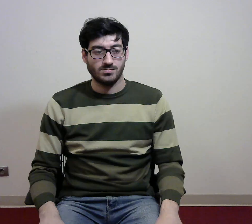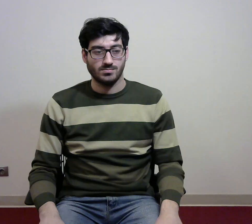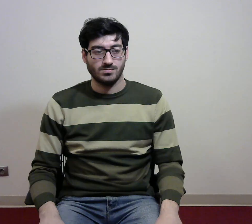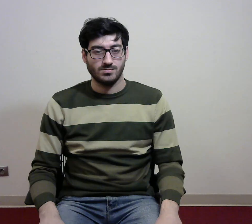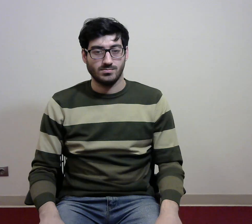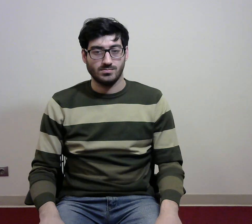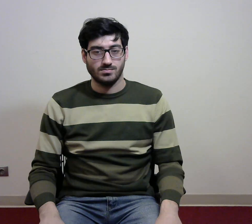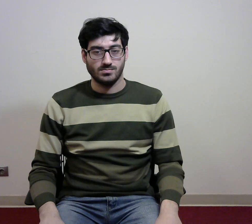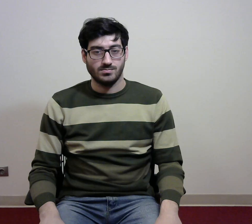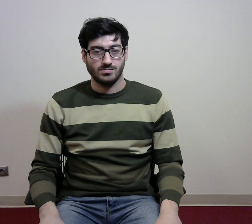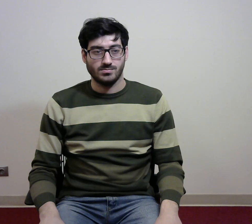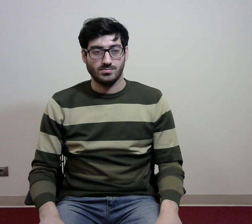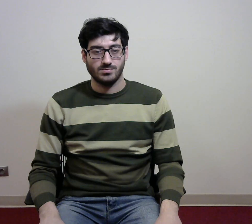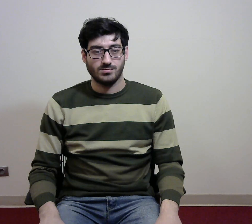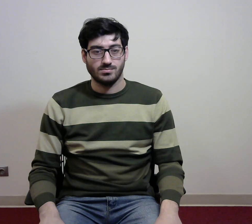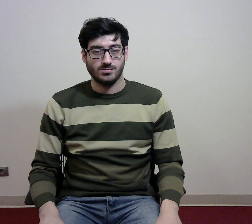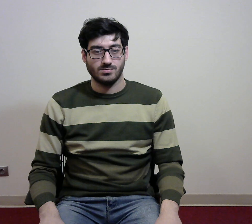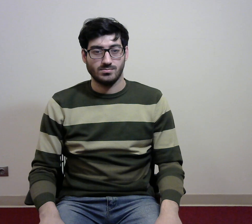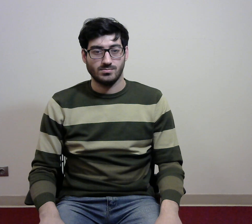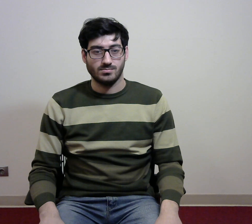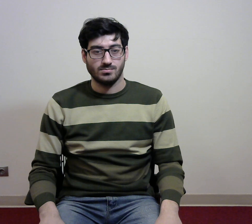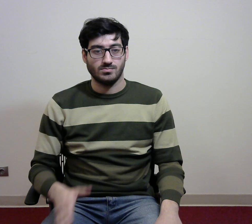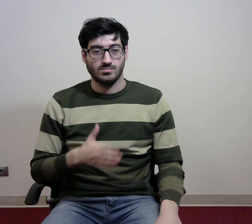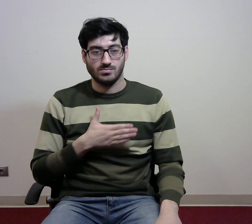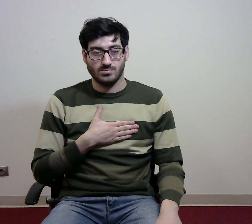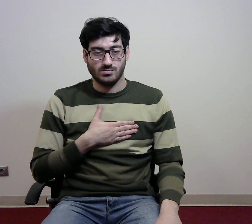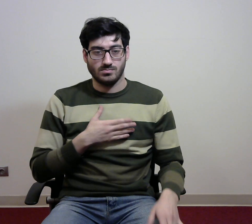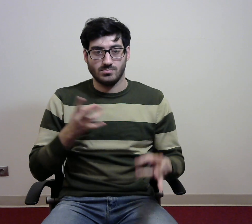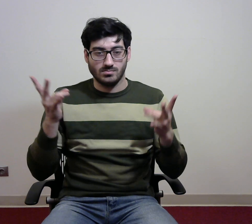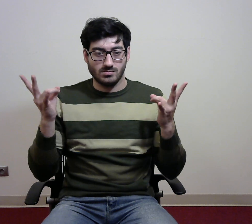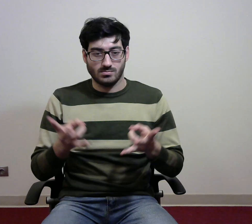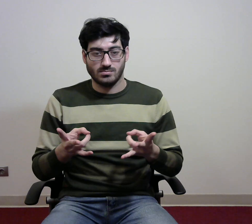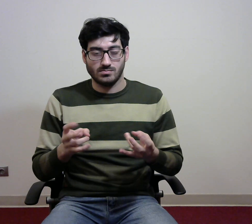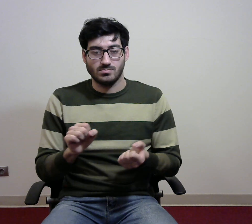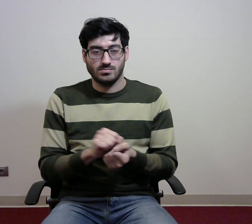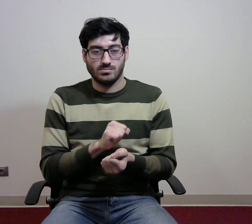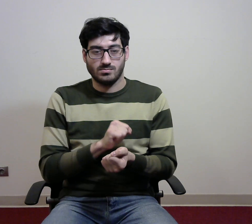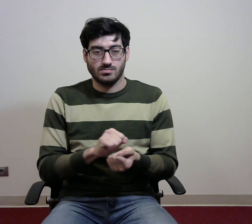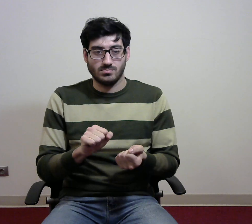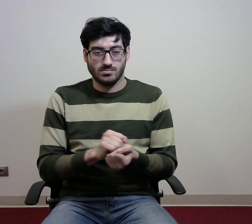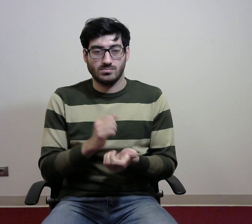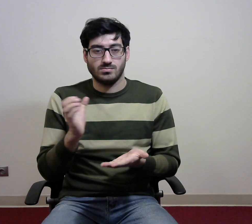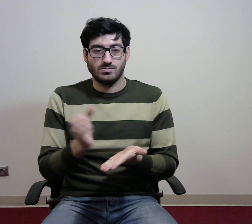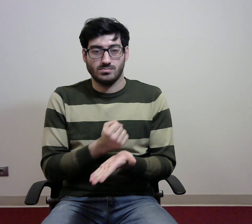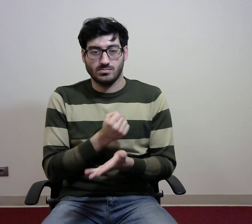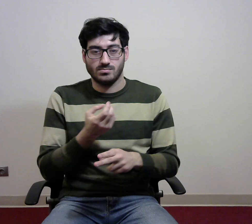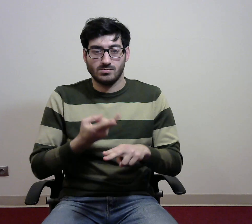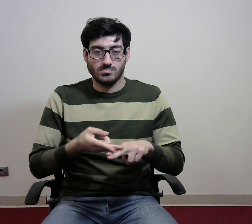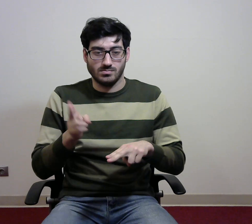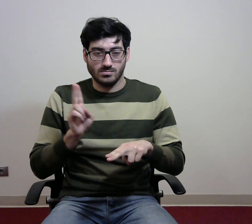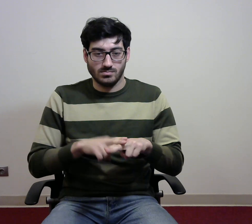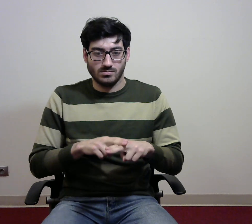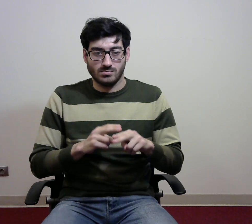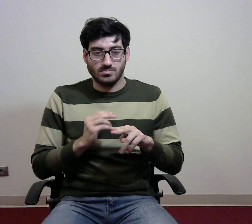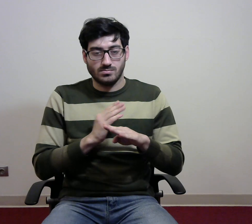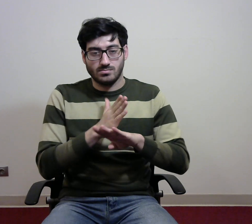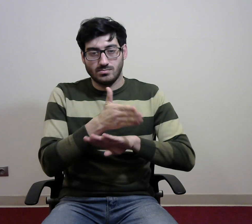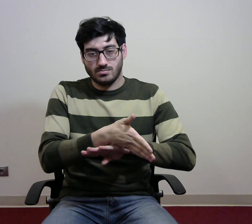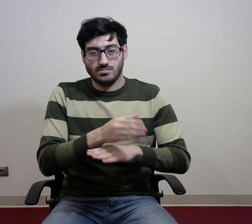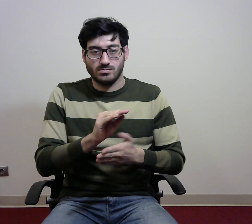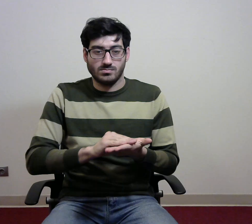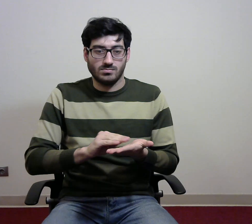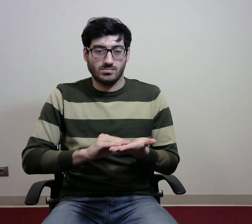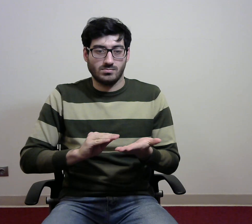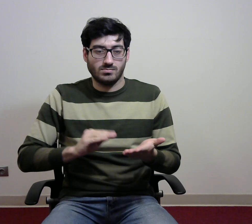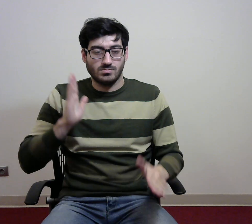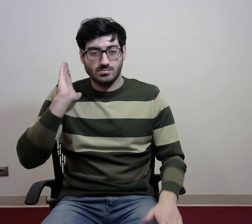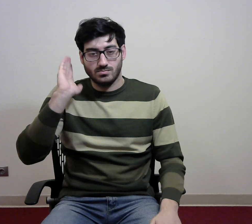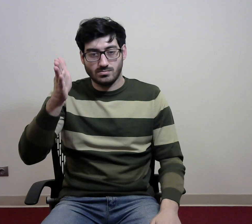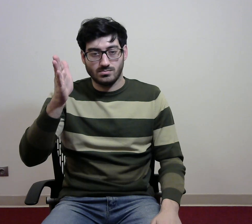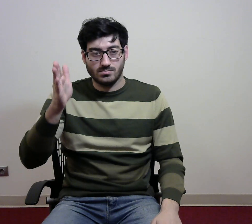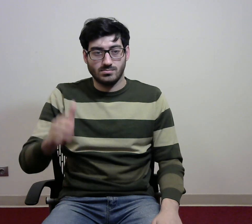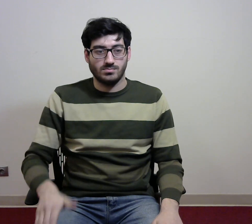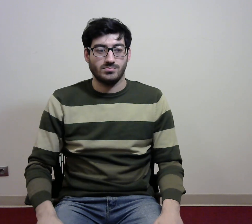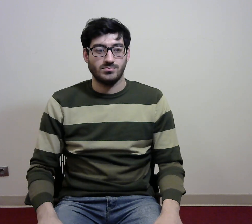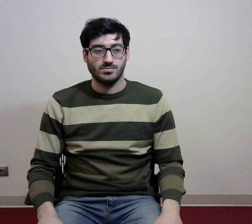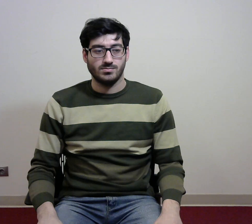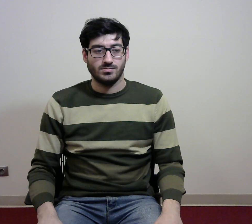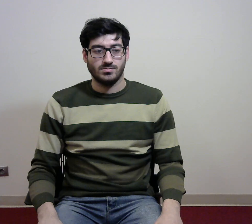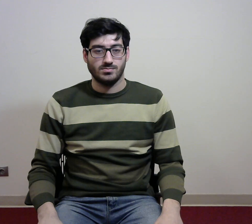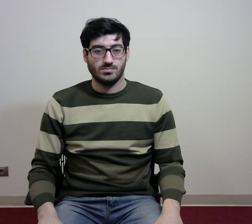Mən lazımlı kağızları tapmaq üçün müraciət yazacam